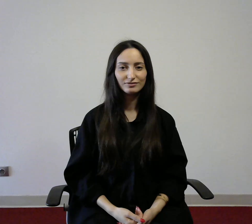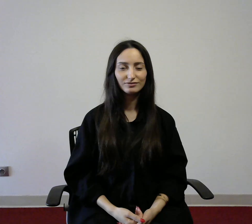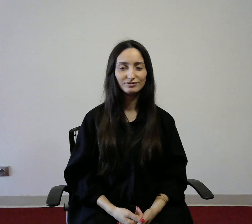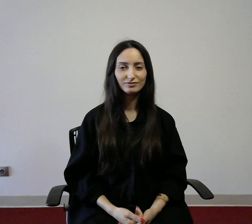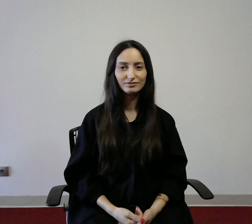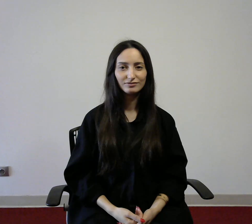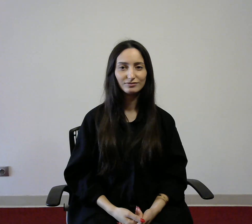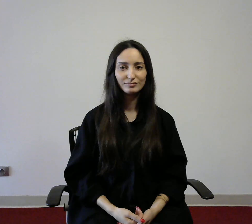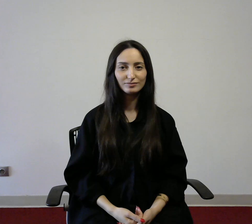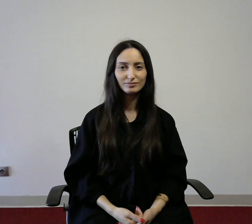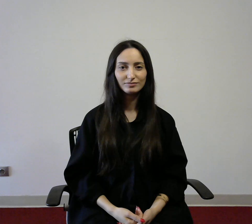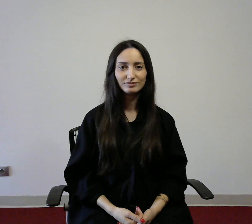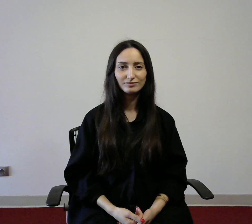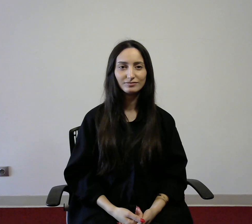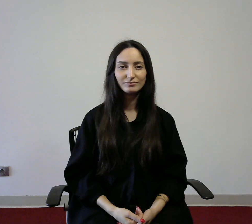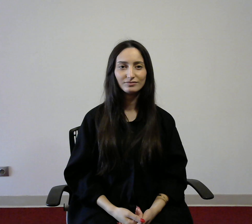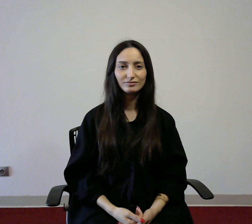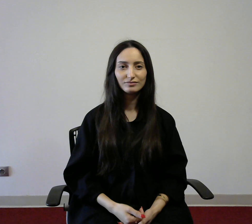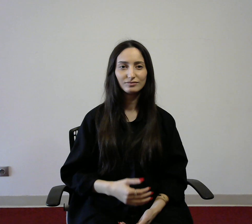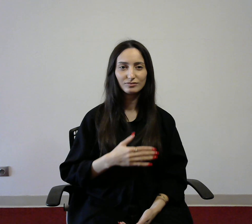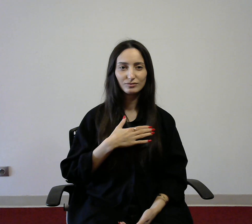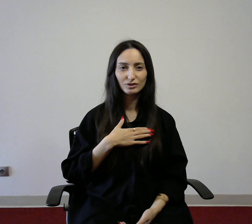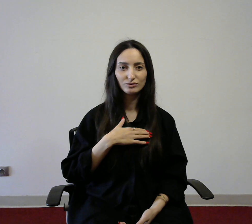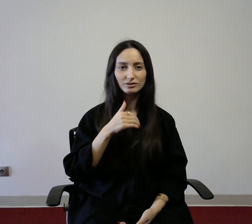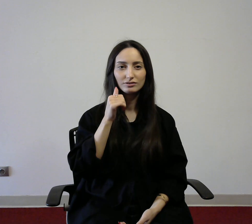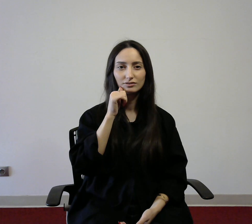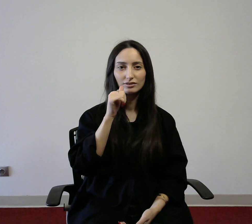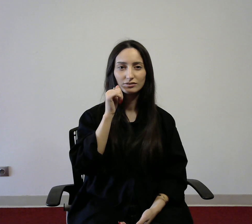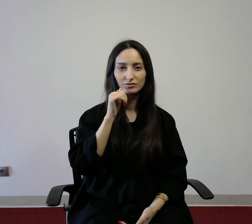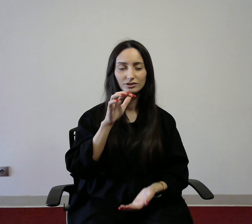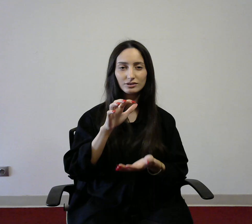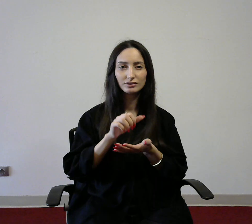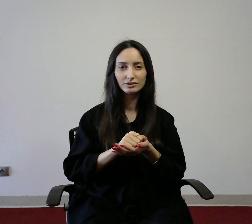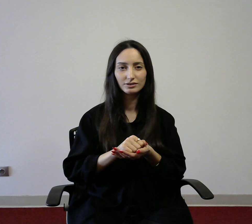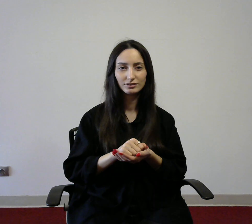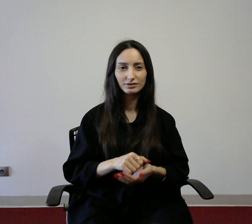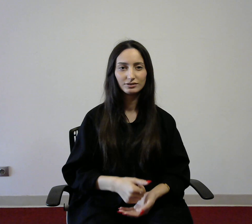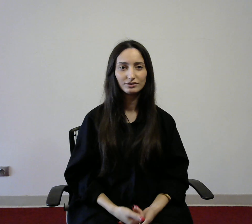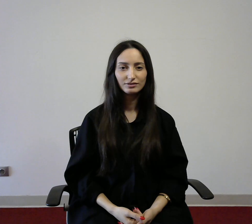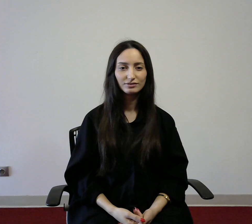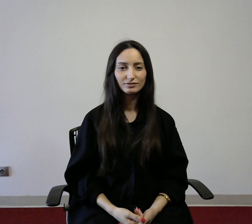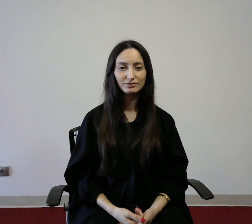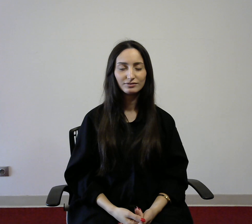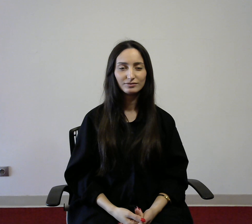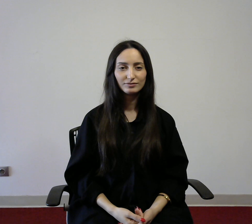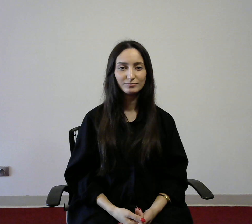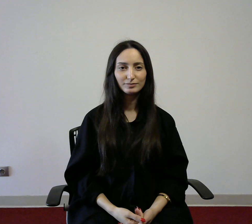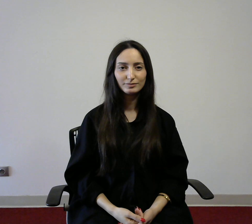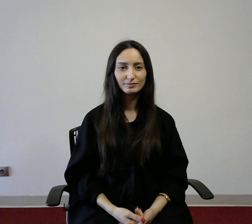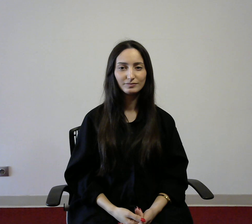Mən sabah məşğulam